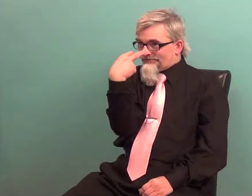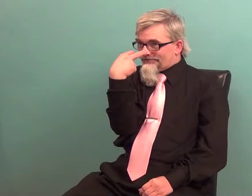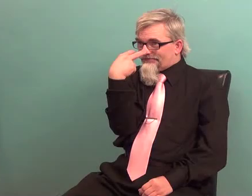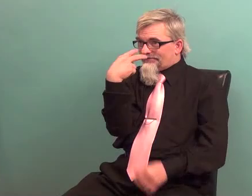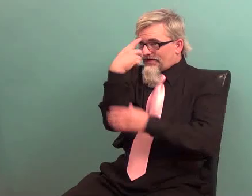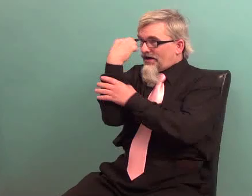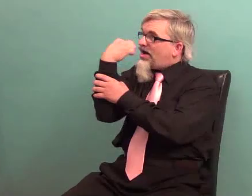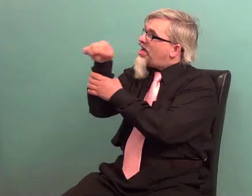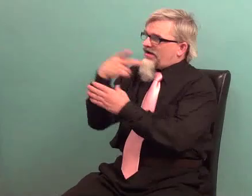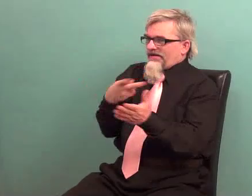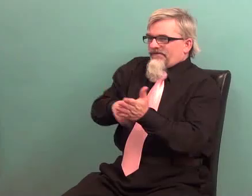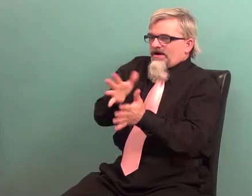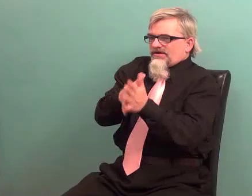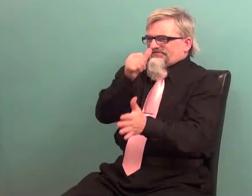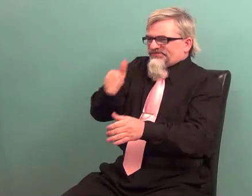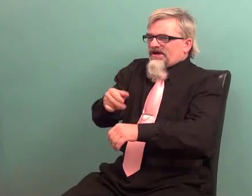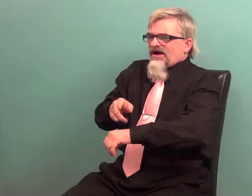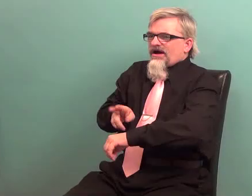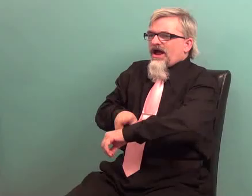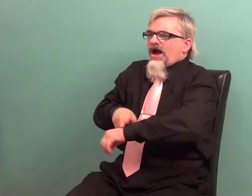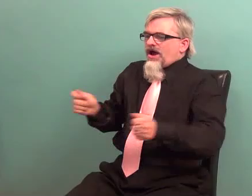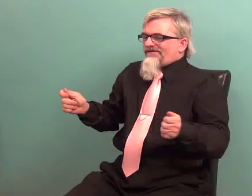Jak będziesz odwracać głowę, ja nie mogę migać drugi raz, bo nie ma czasu.